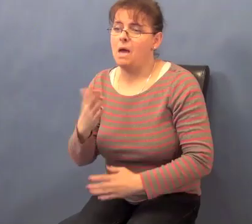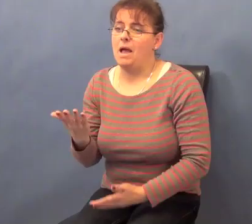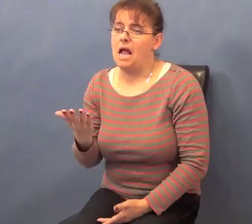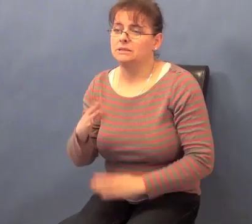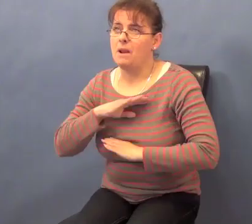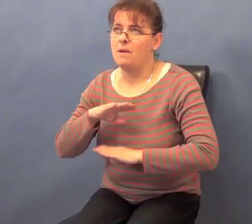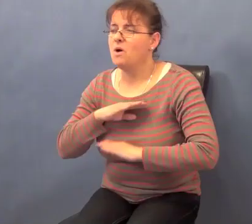Mówię "bramka".